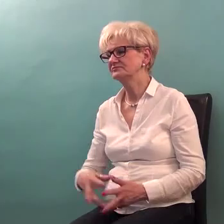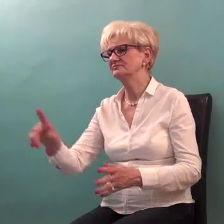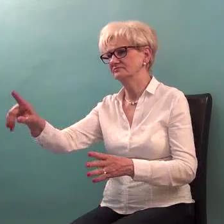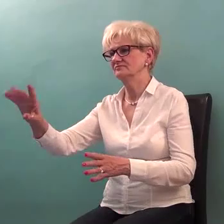Ale...